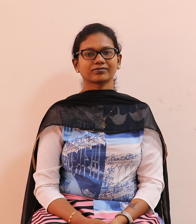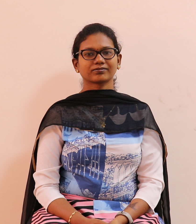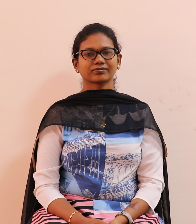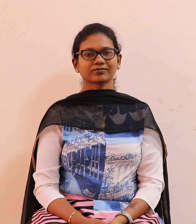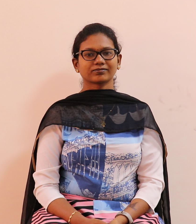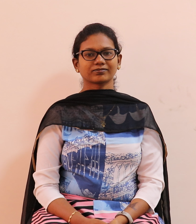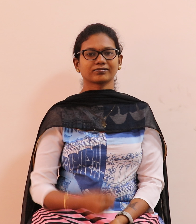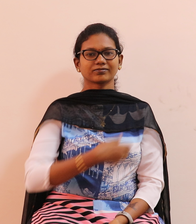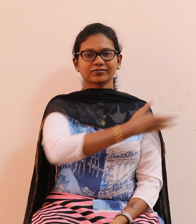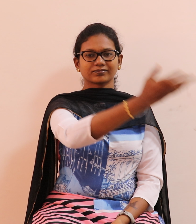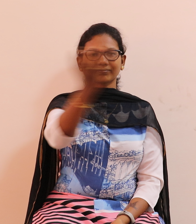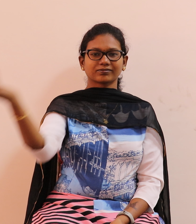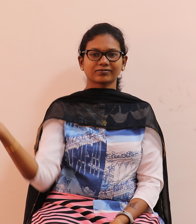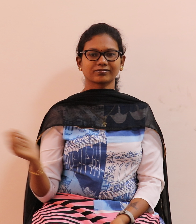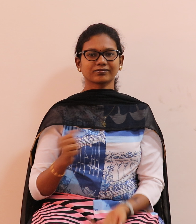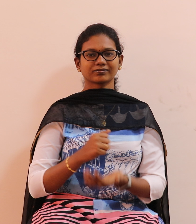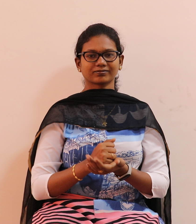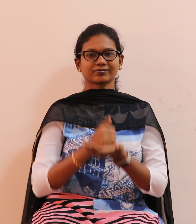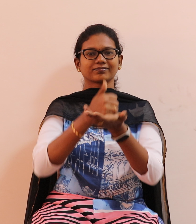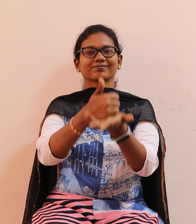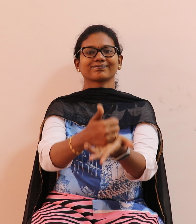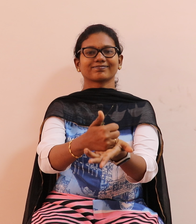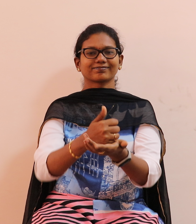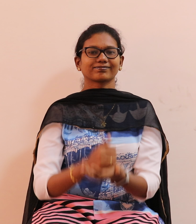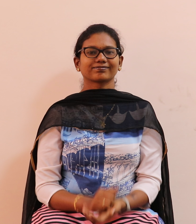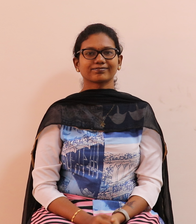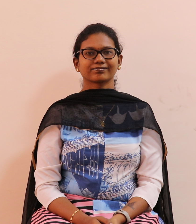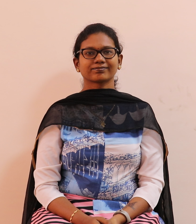we are all with you